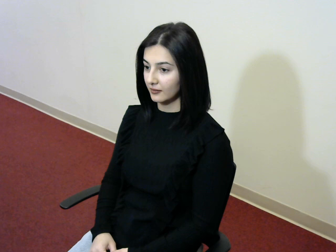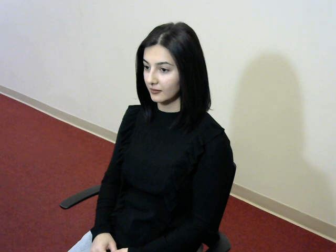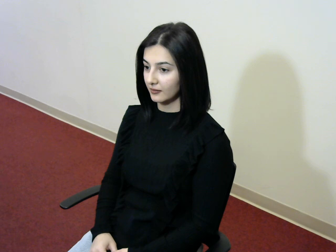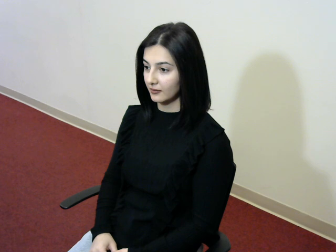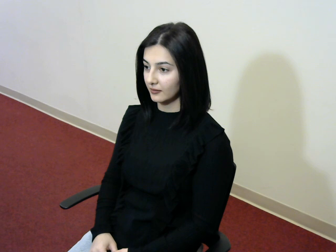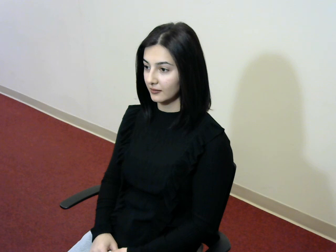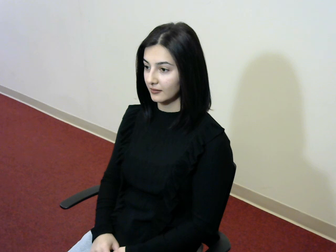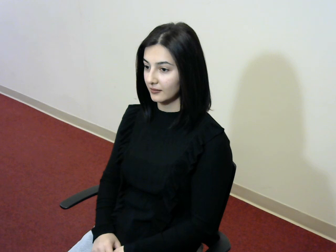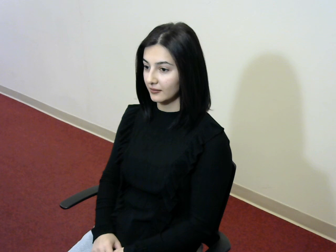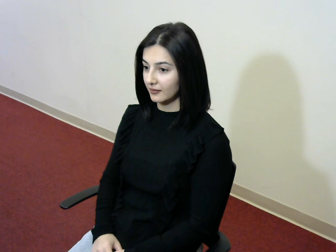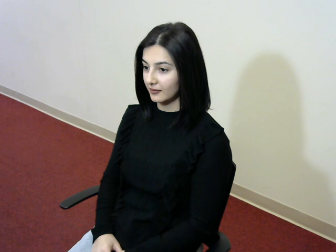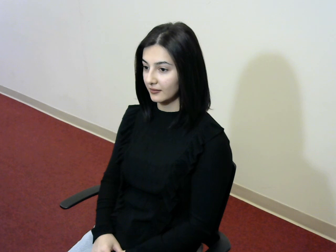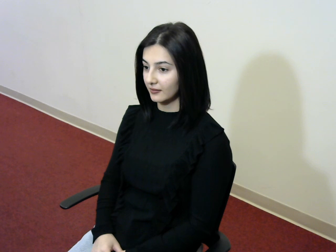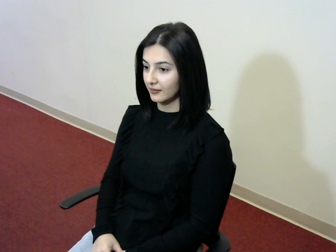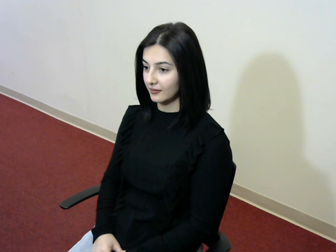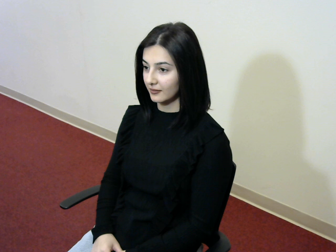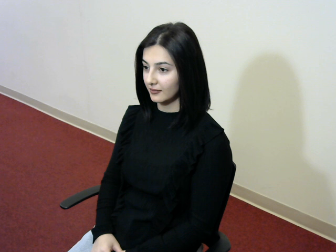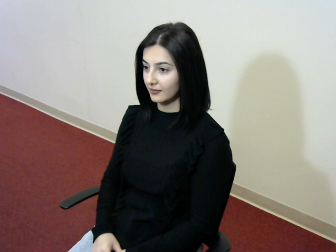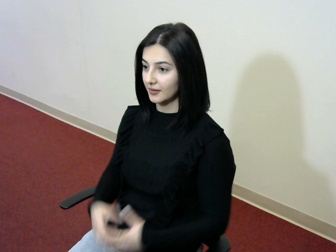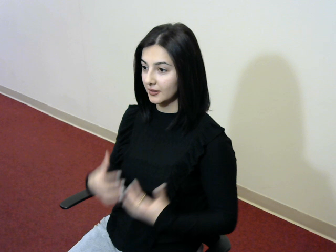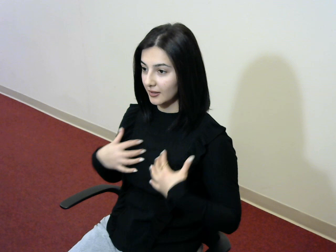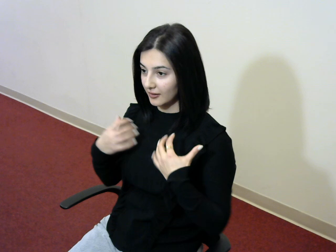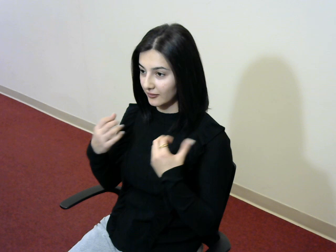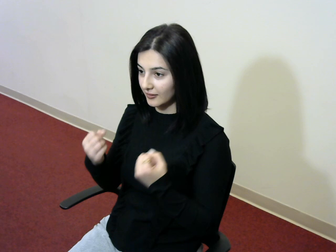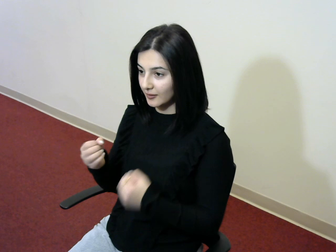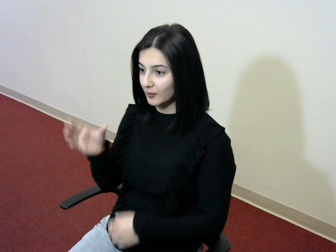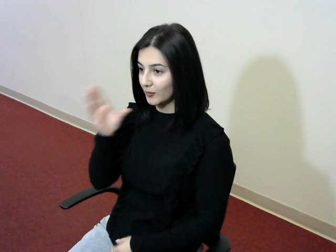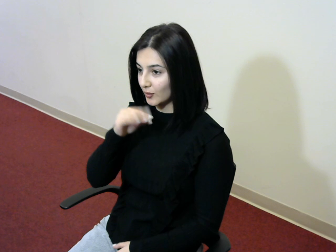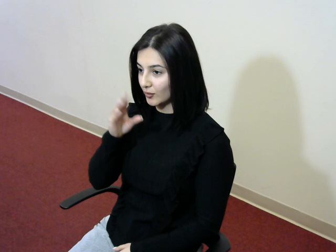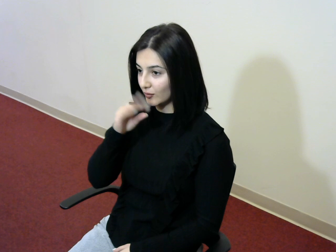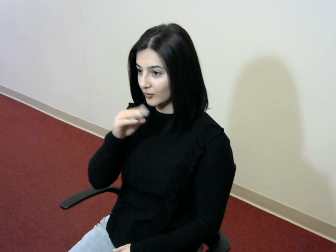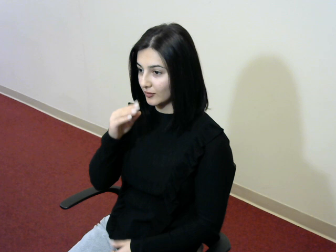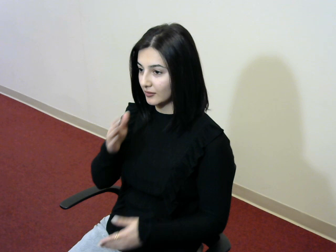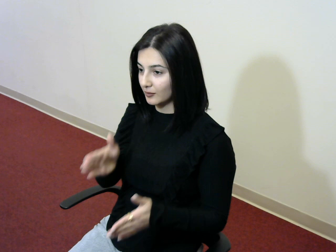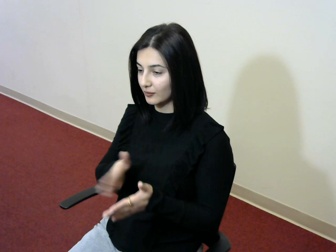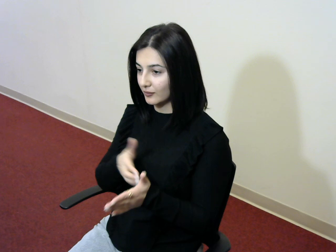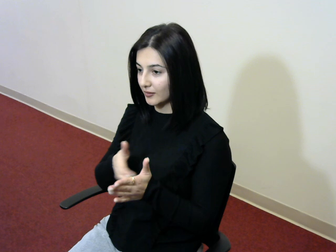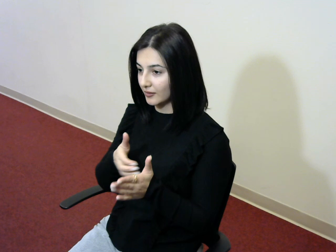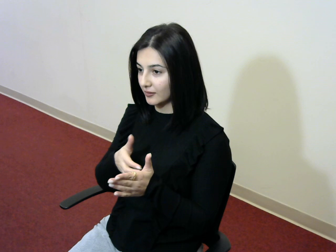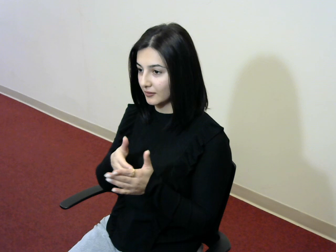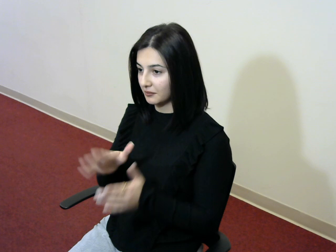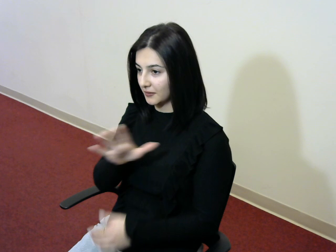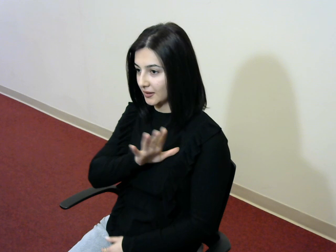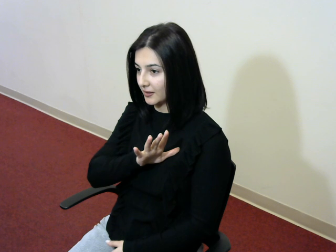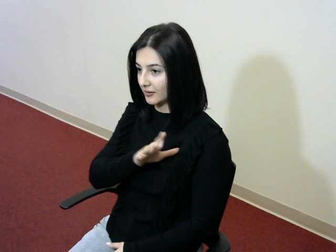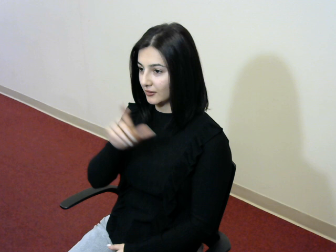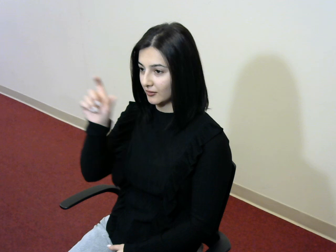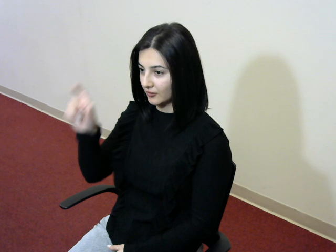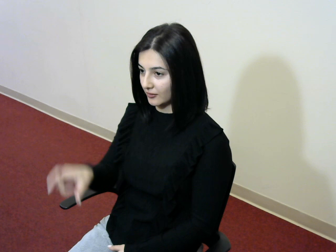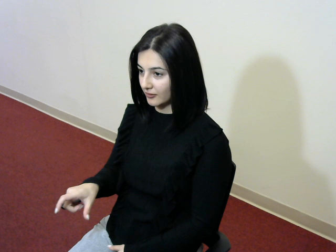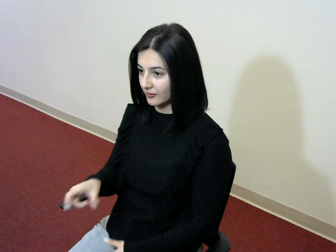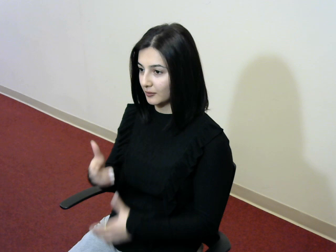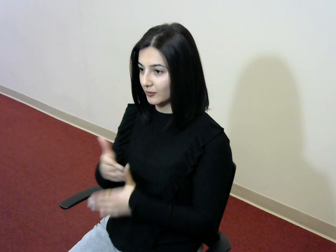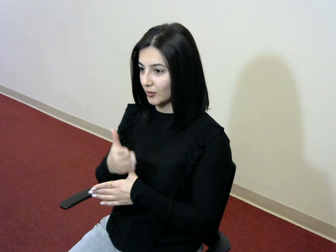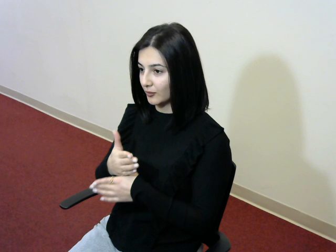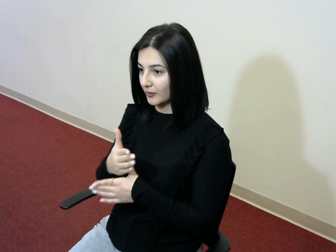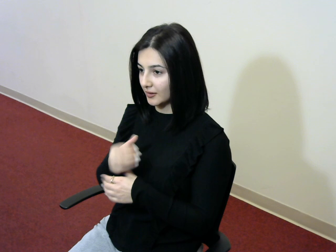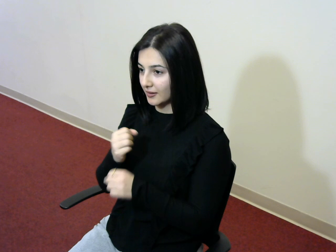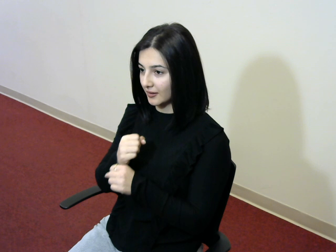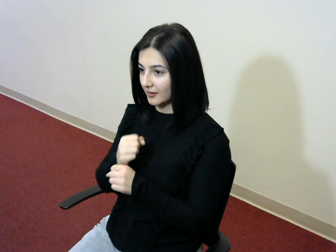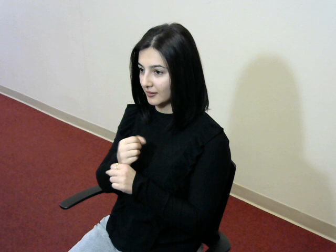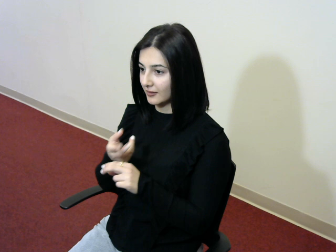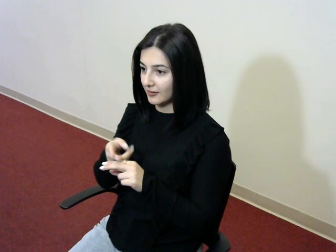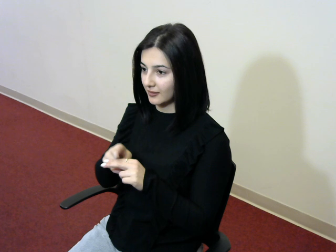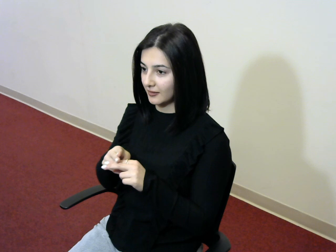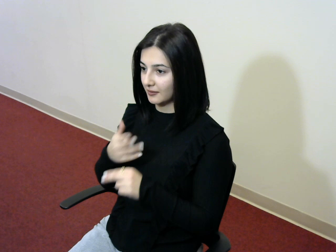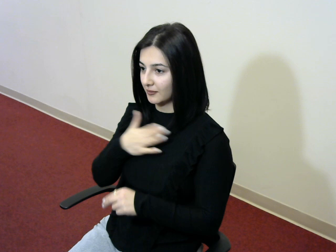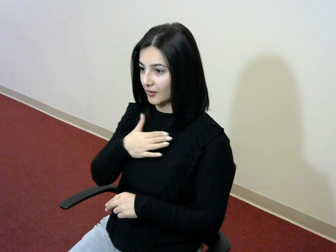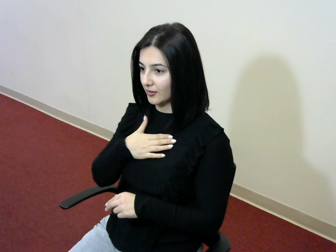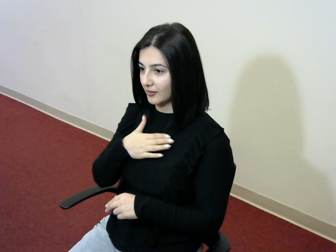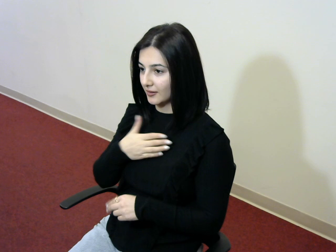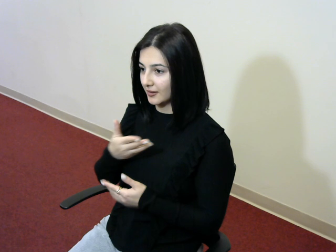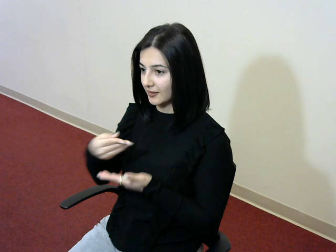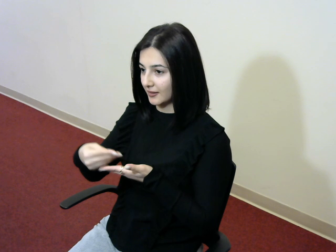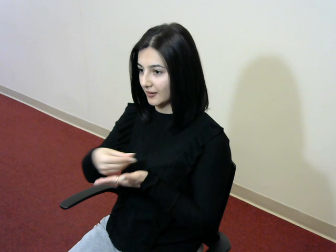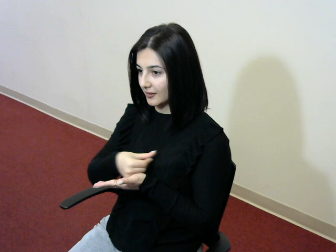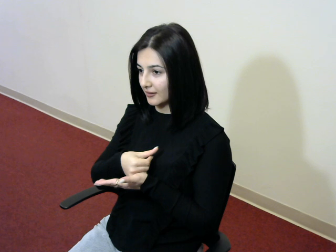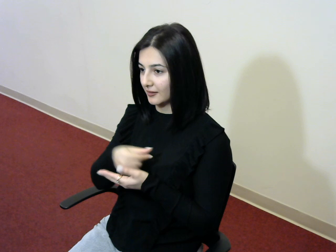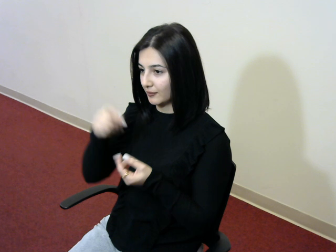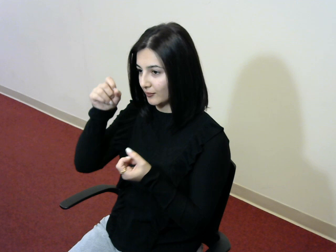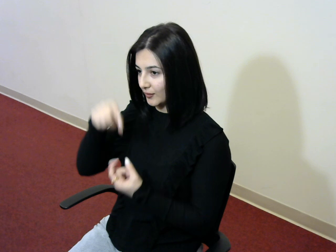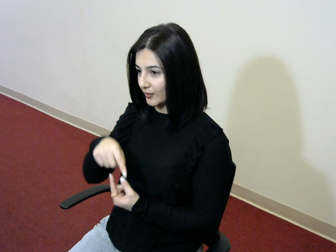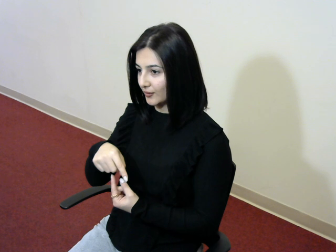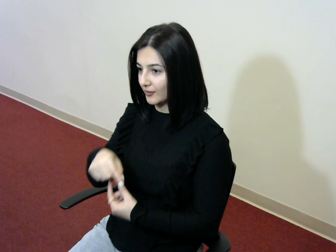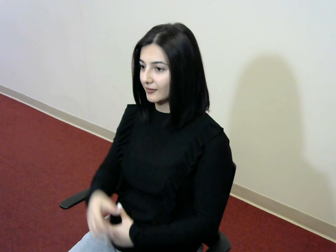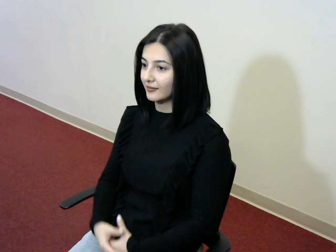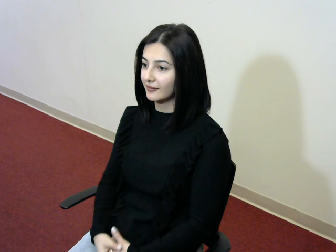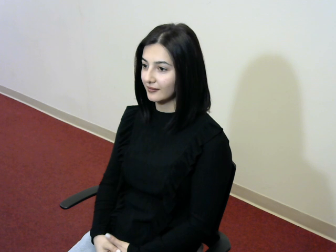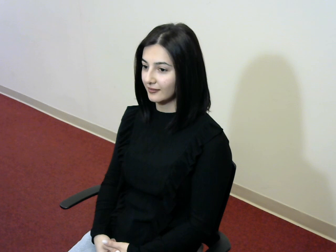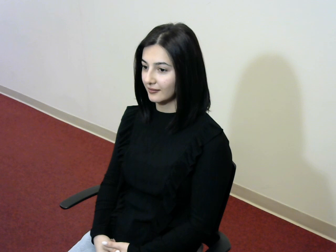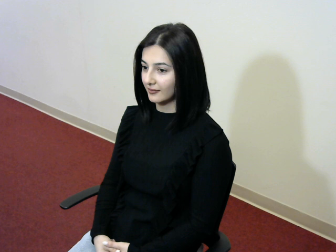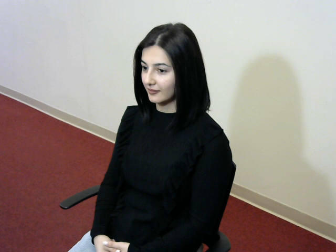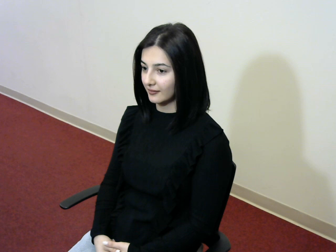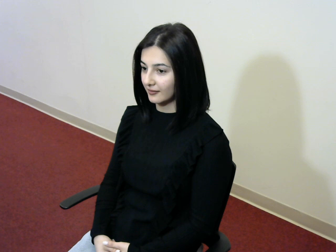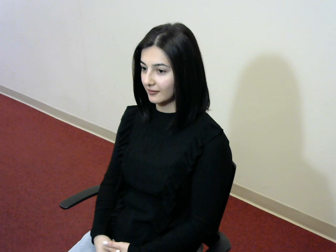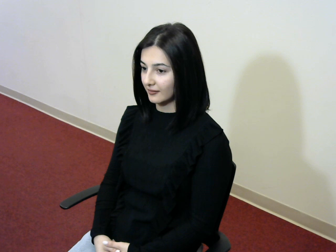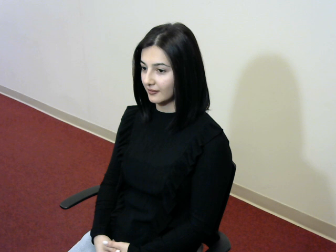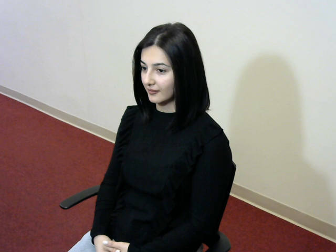Sağlamlıq imkanı məhdud olan şəxsə kömək etdiyimə görə mənə ödəniş düşürmü?